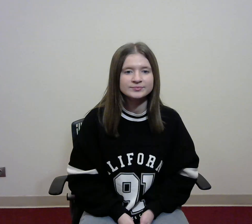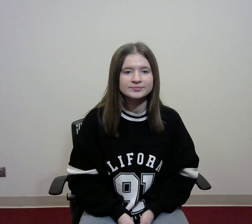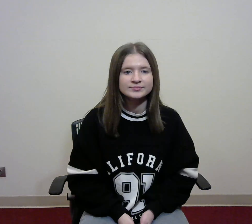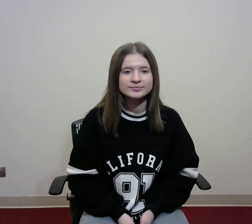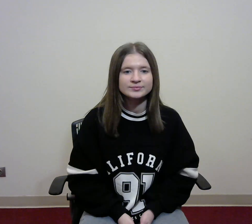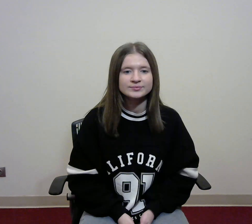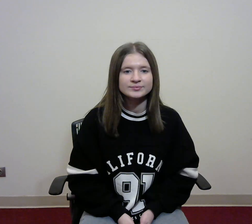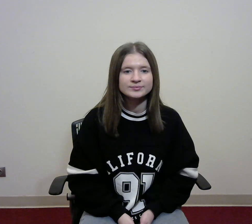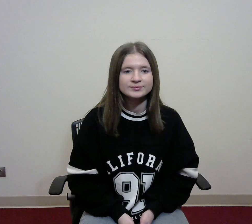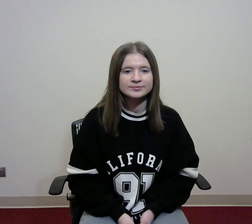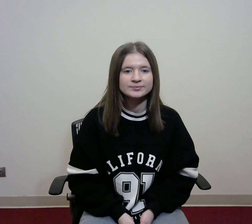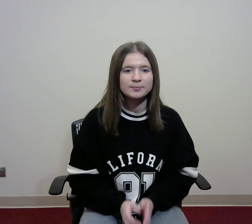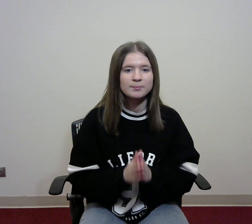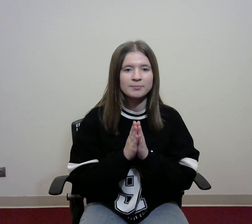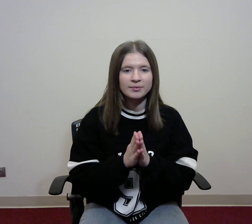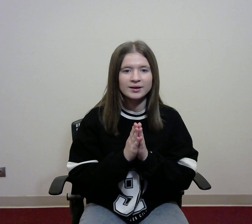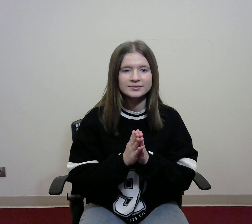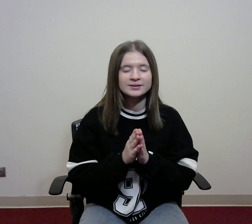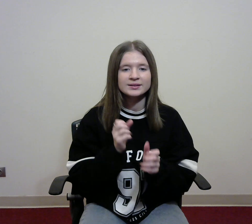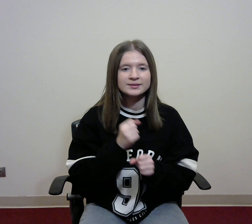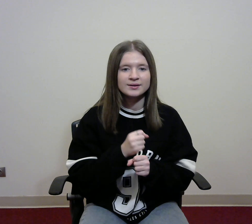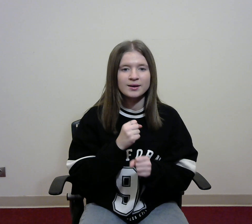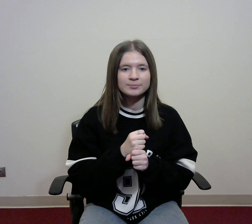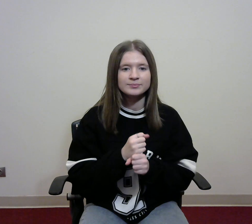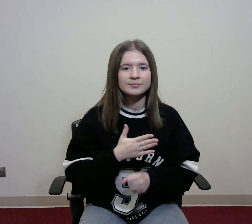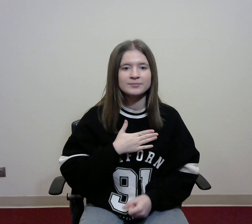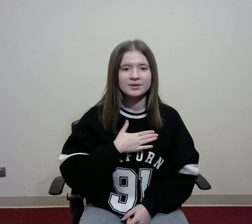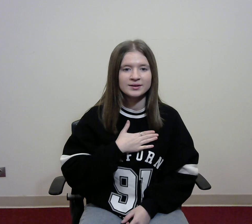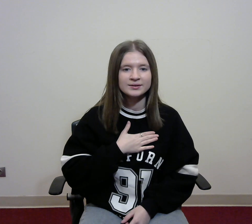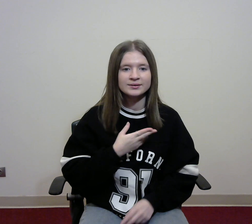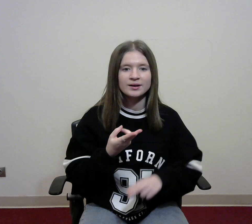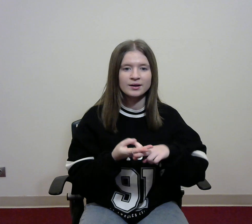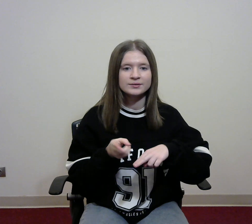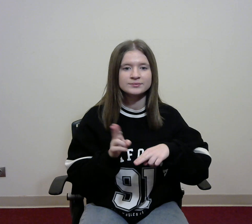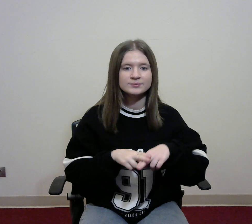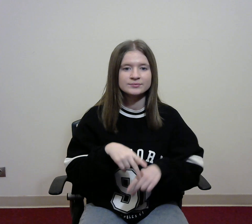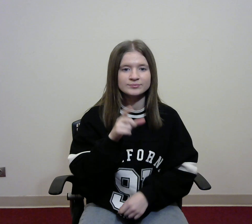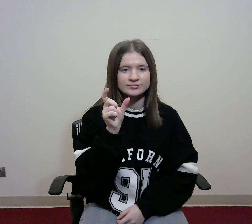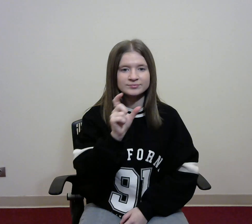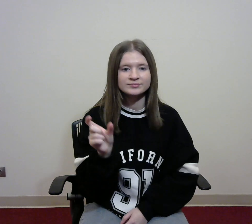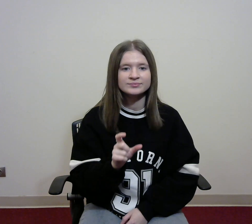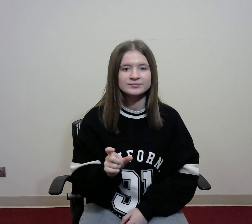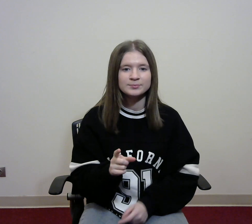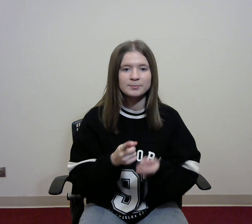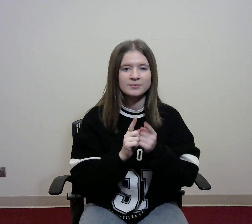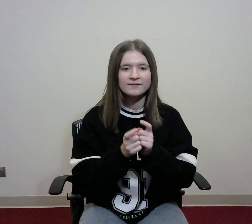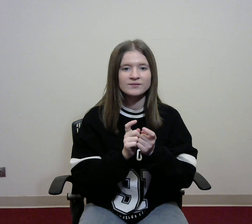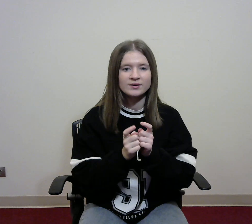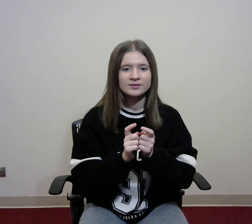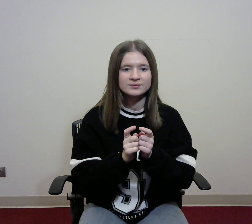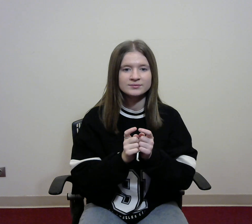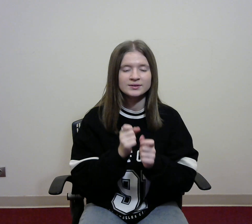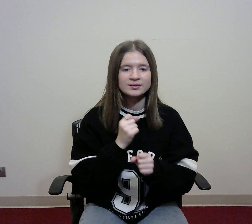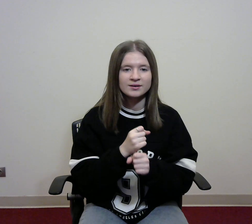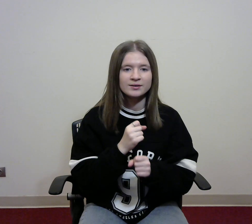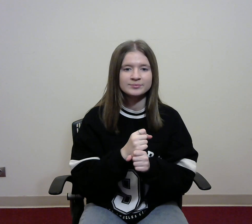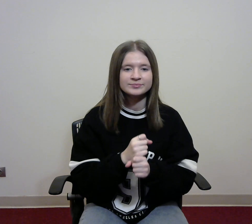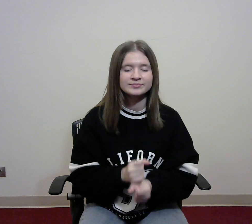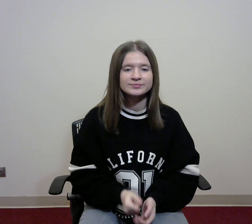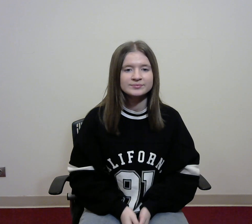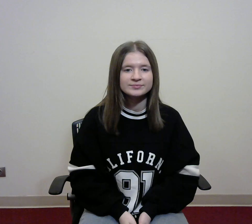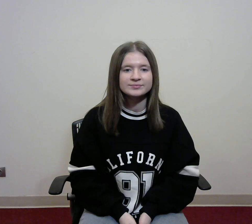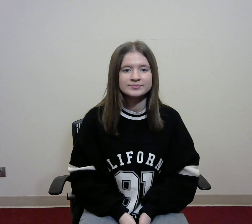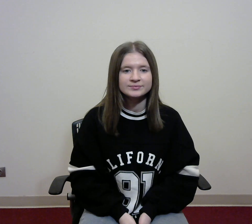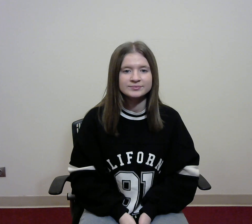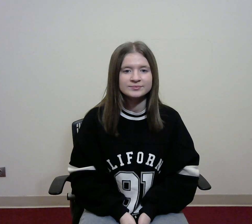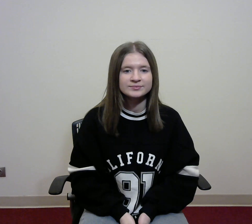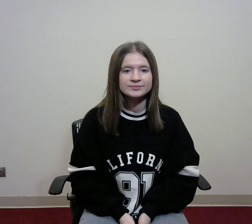Xahiş edirəm, mənə bu şeiri tərcümə edin